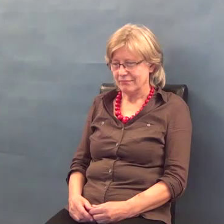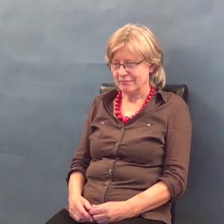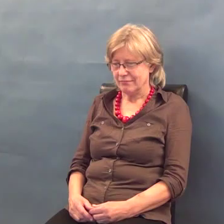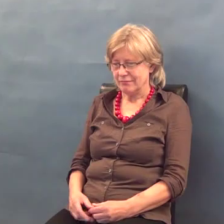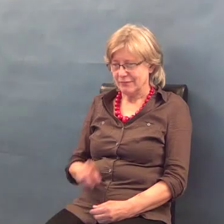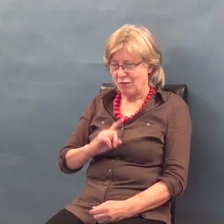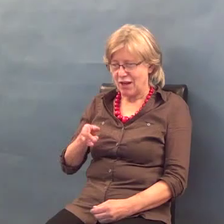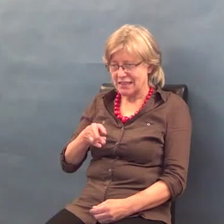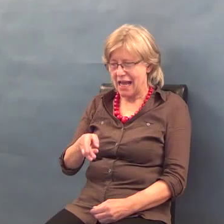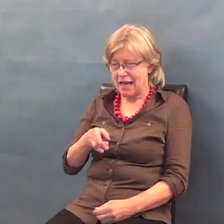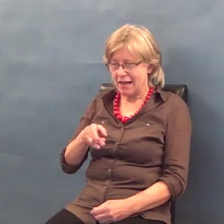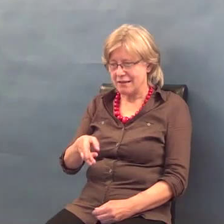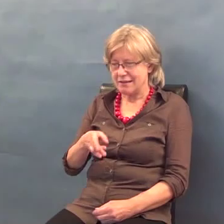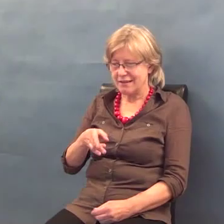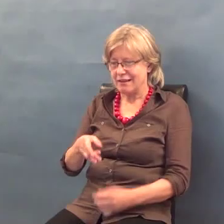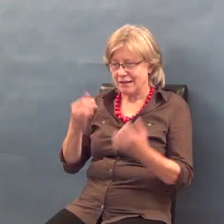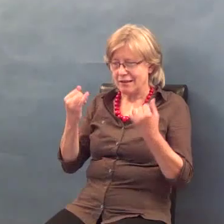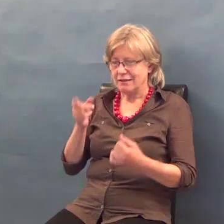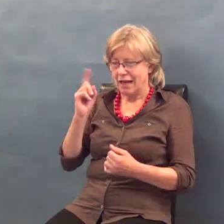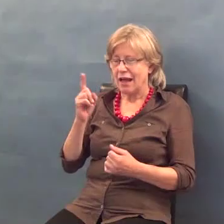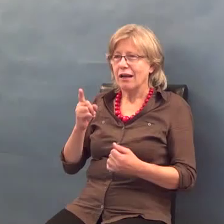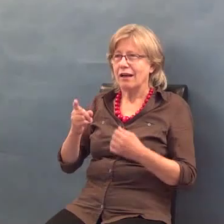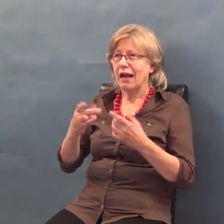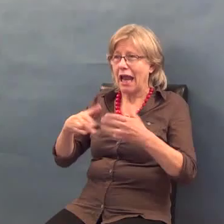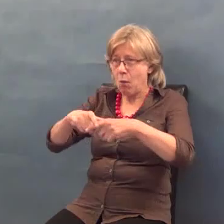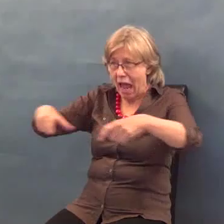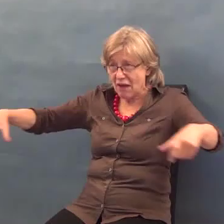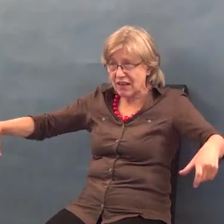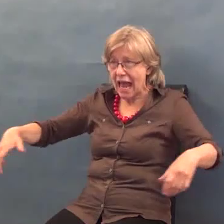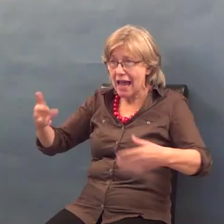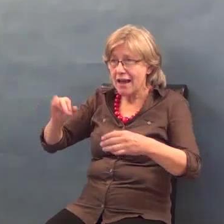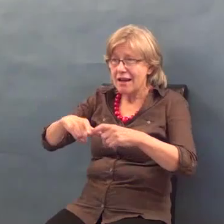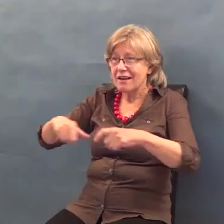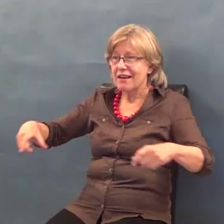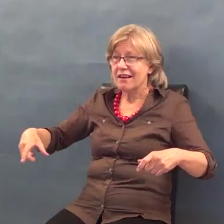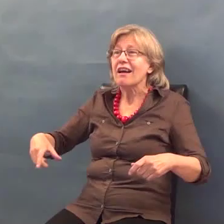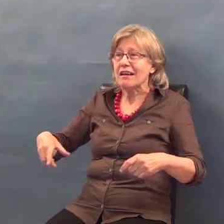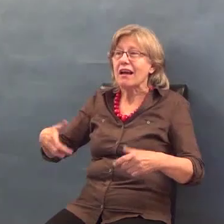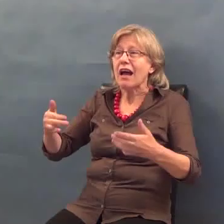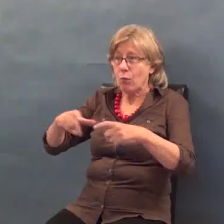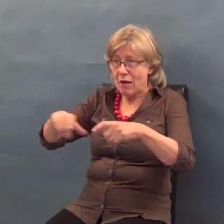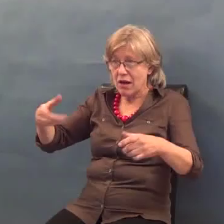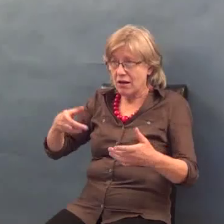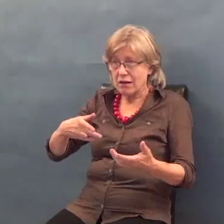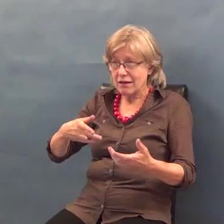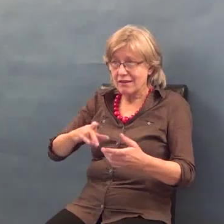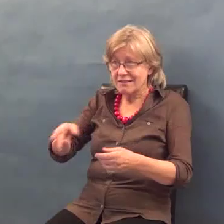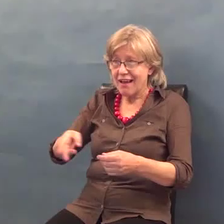Nie wolno piłować krzesła, jest zakaz. Czy to ławka?